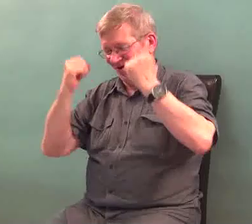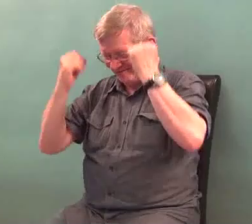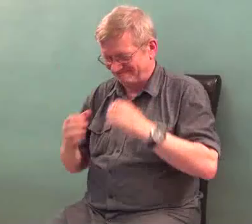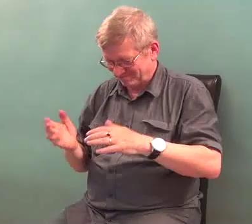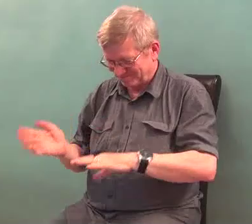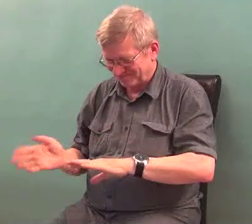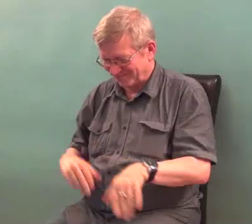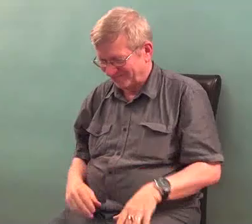Następny.